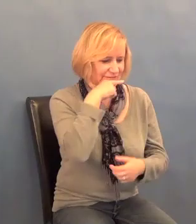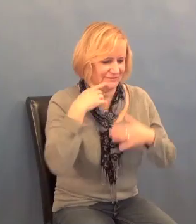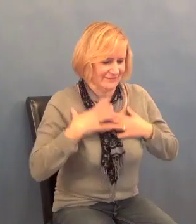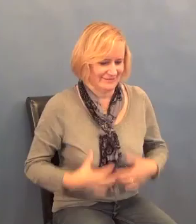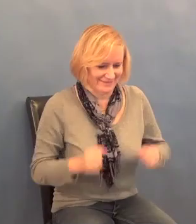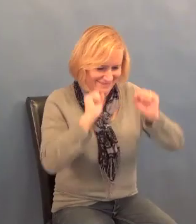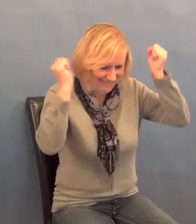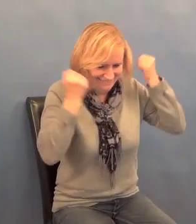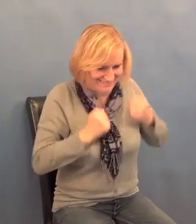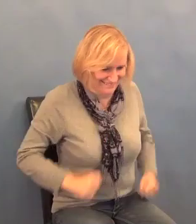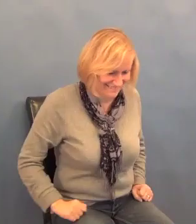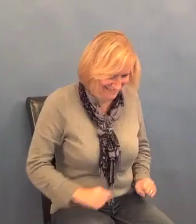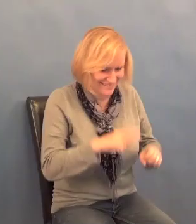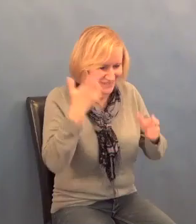I wskakuje w wiszące na sznurze czerwone ubranko.